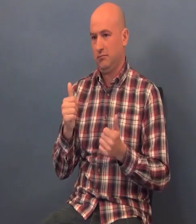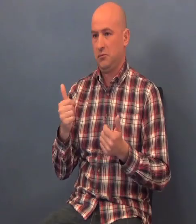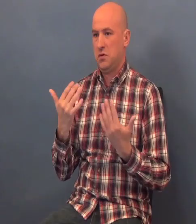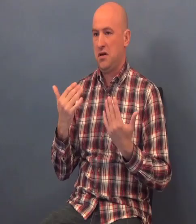Łatwo.